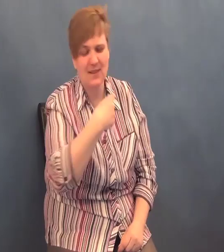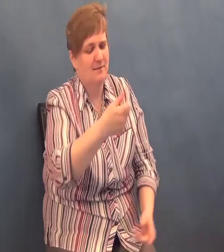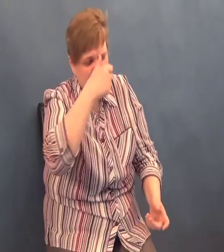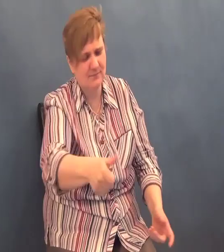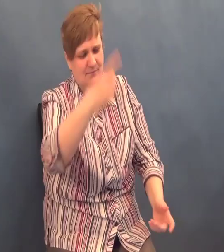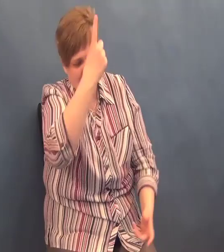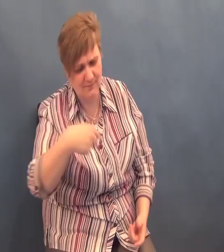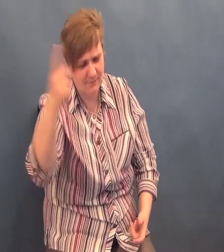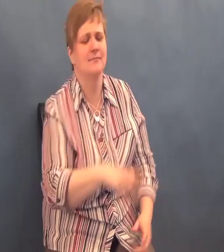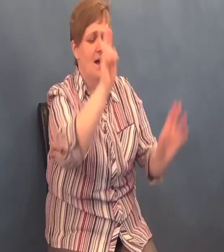Nie da rady, więc odpada.